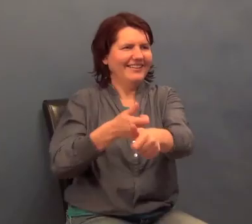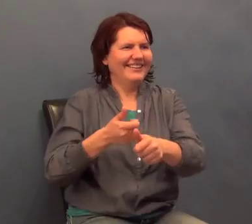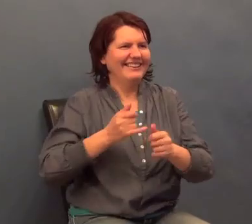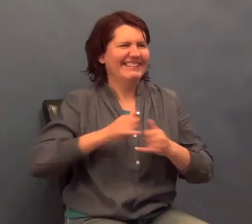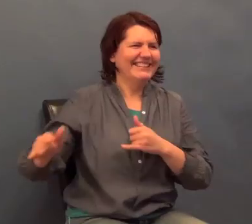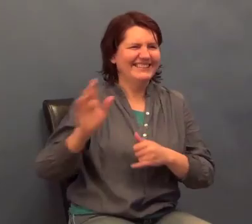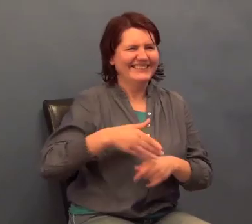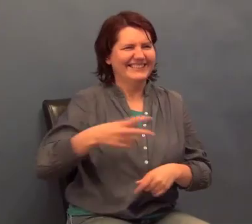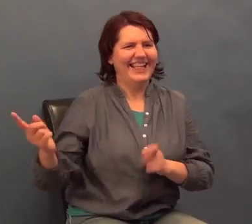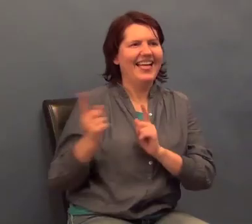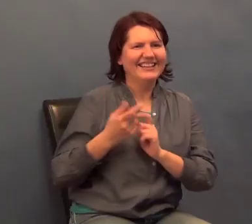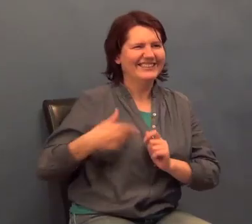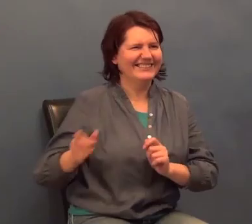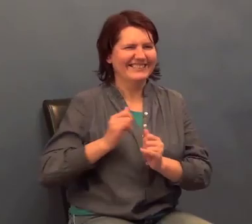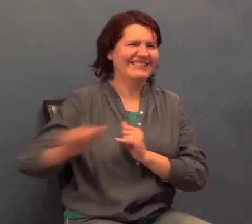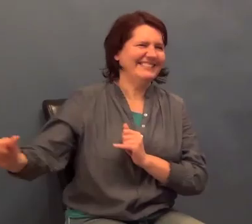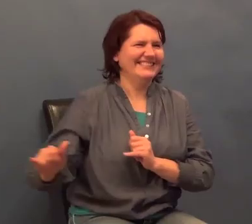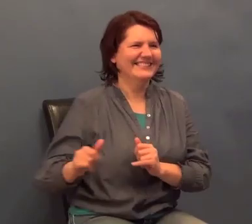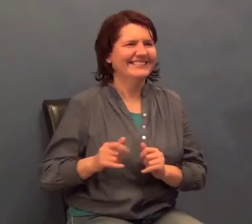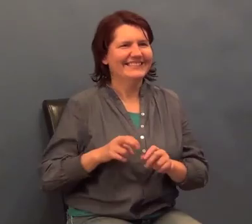Odgania chłopca nogą, by ten nie zbliżał się do niego.